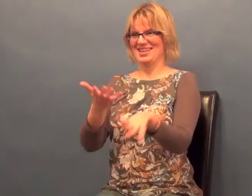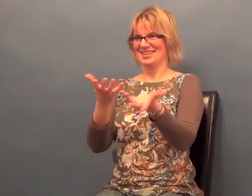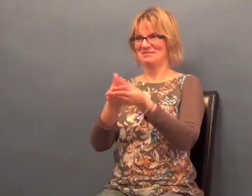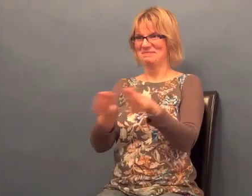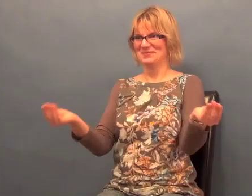Zadziwiające, jak ginęły jabłka.